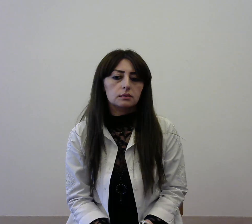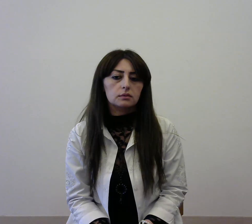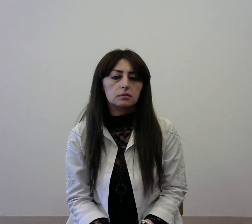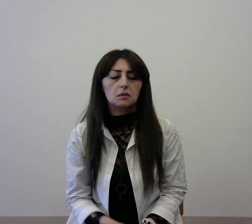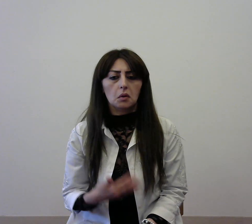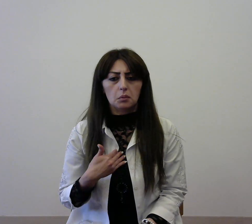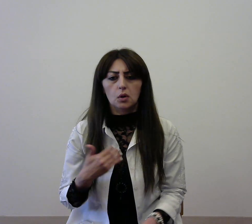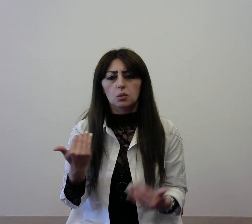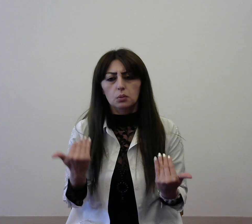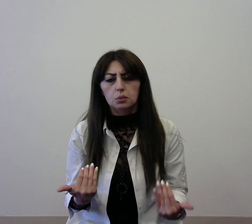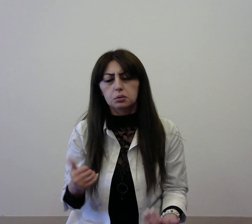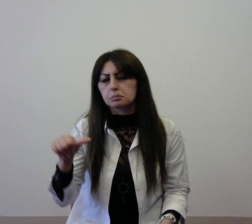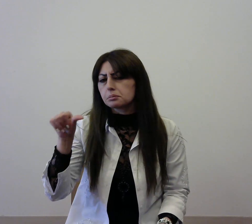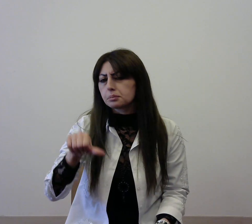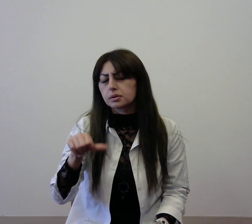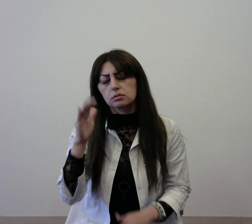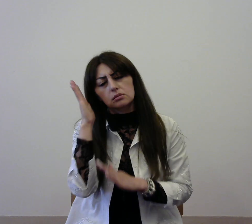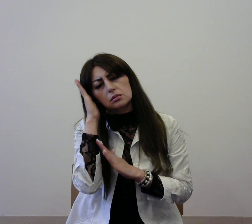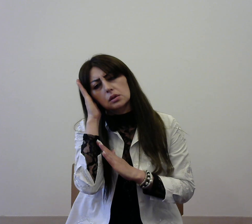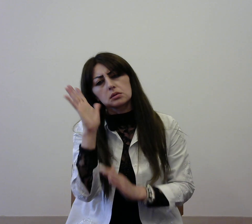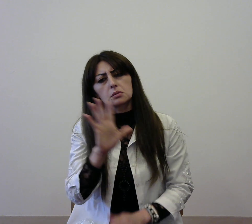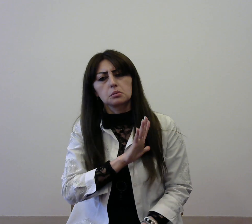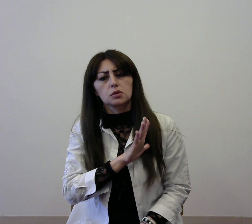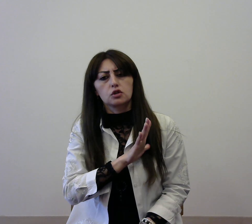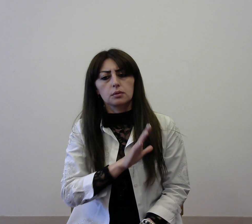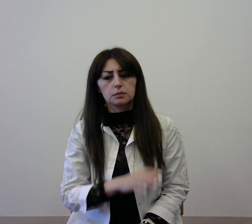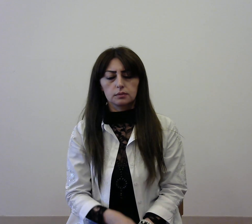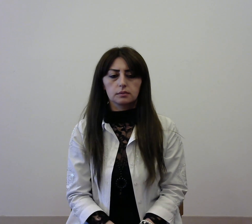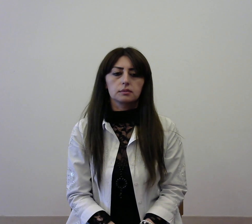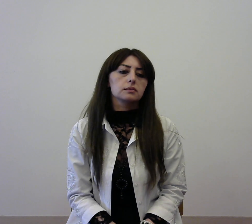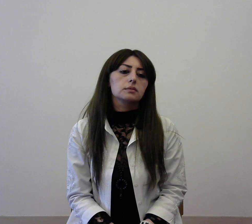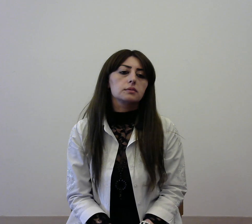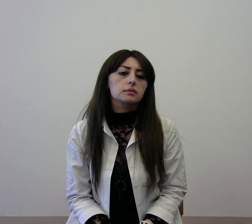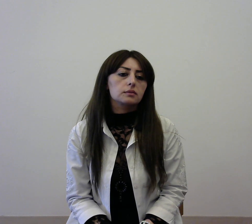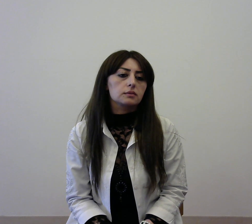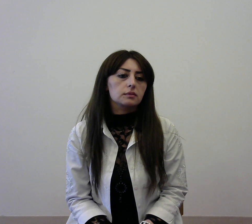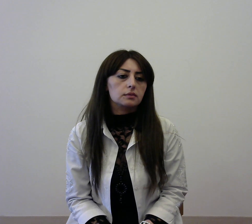Mən bu gün pis yatmışam